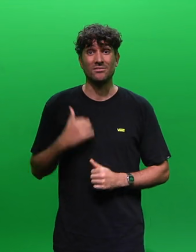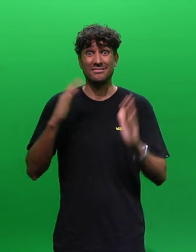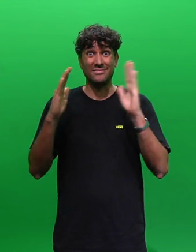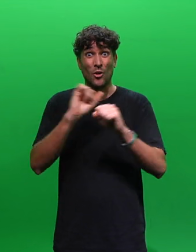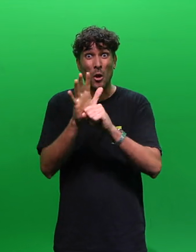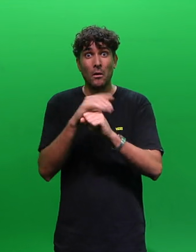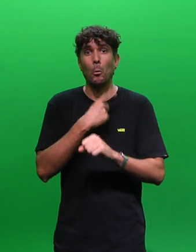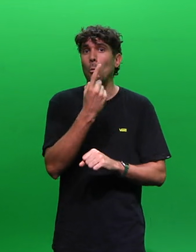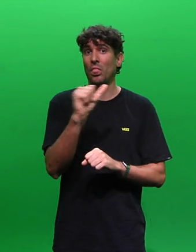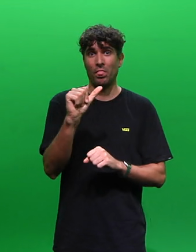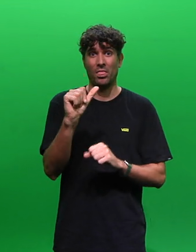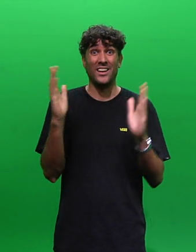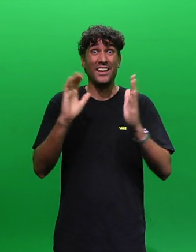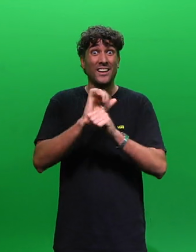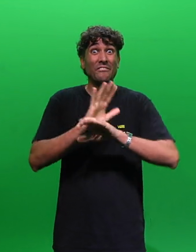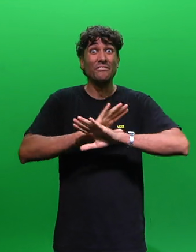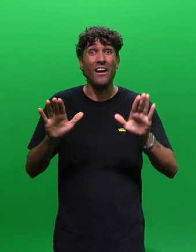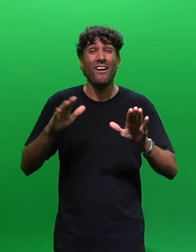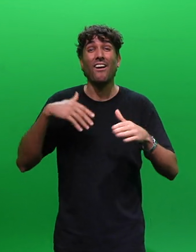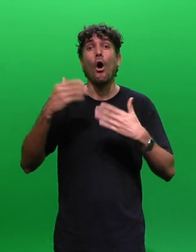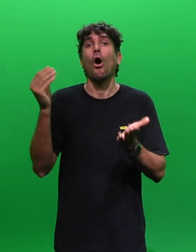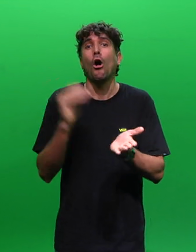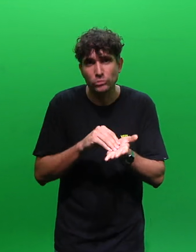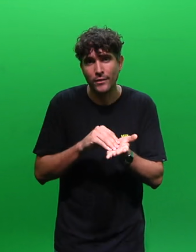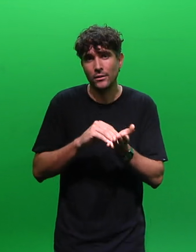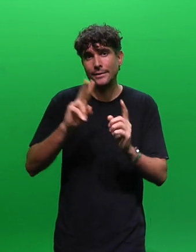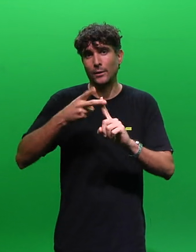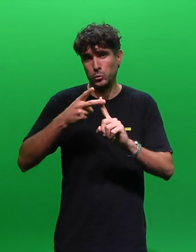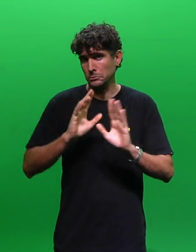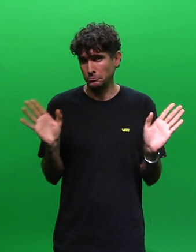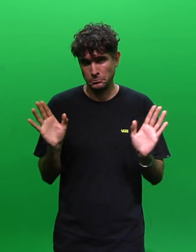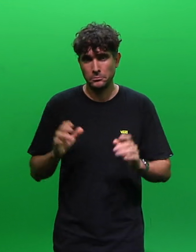Durant l'època del covid el vaig tenir una vegada, i després quan ja va passar l'època, el vaig tenir una segona vegada, i ja està.